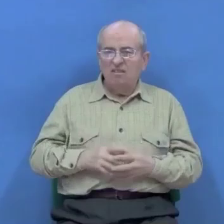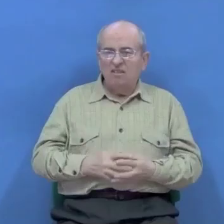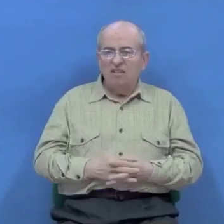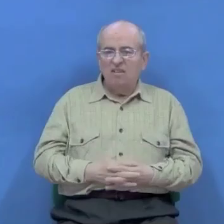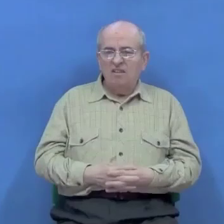Uwaga.